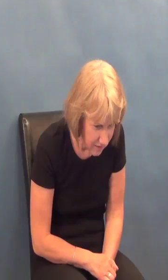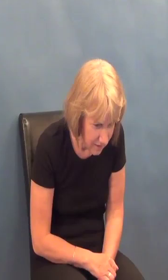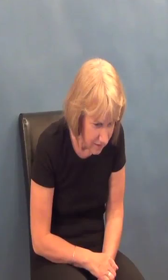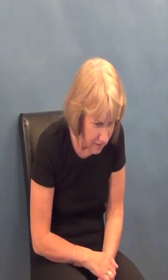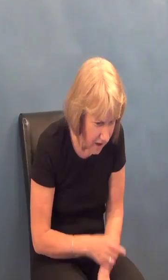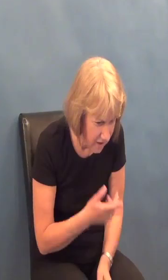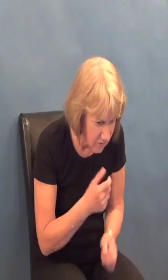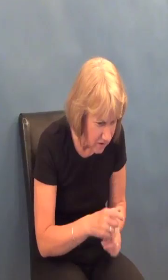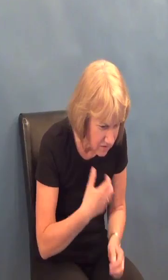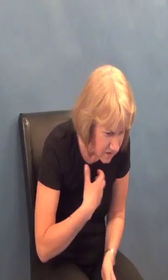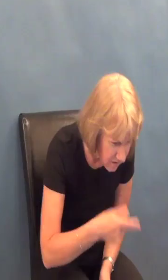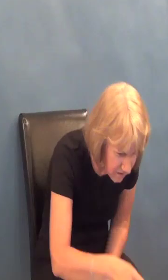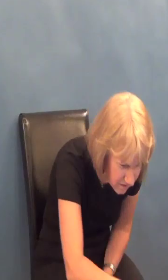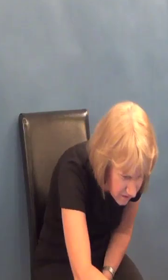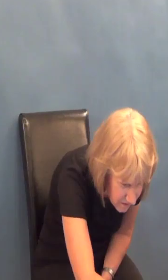Co to za zwierzę?